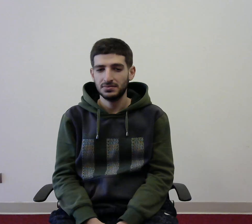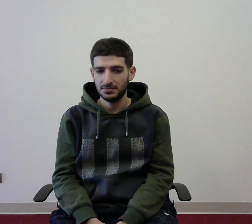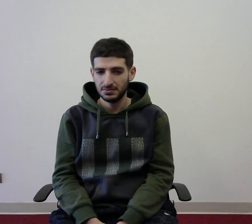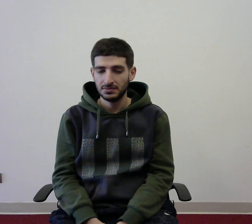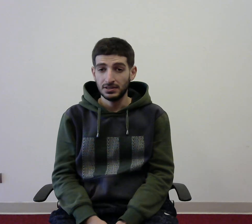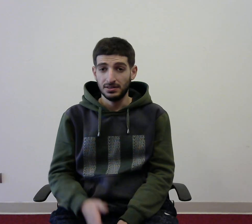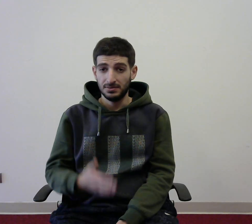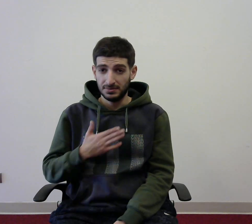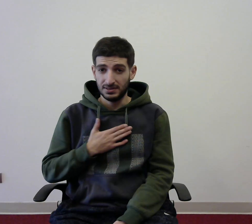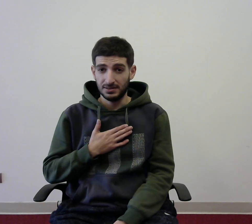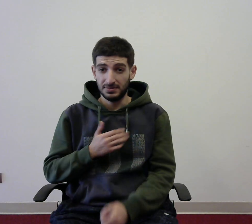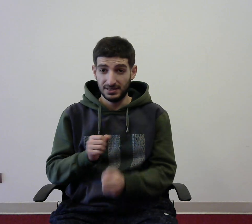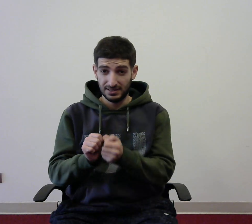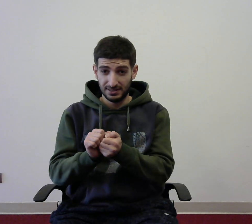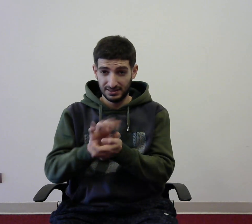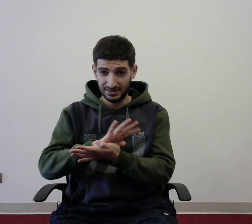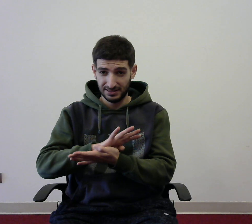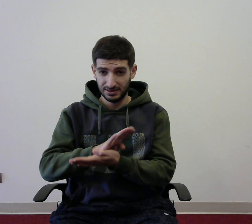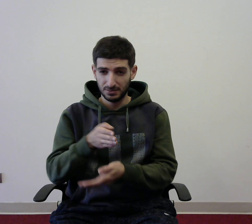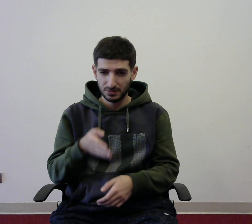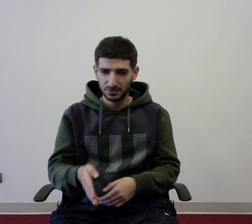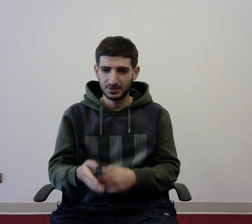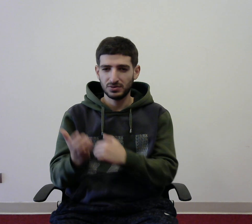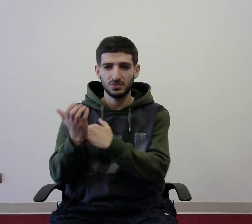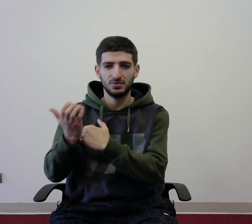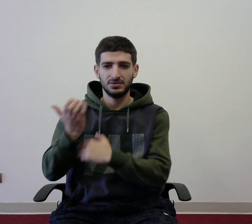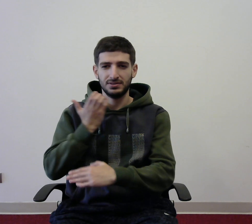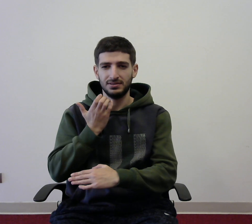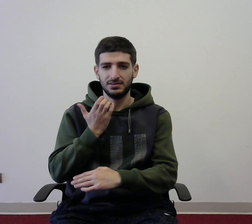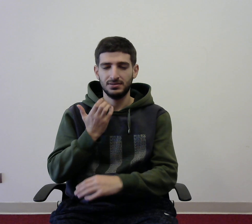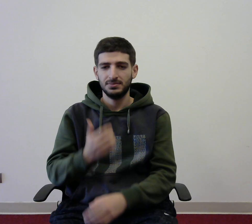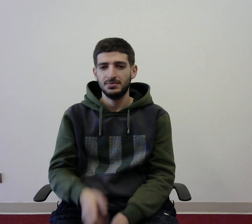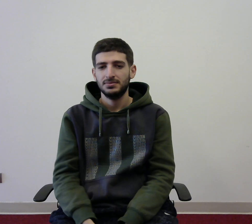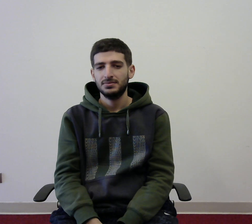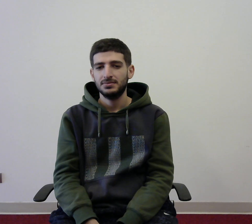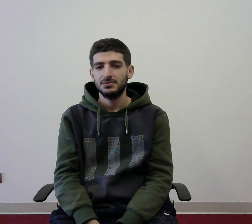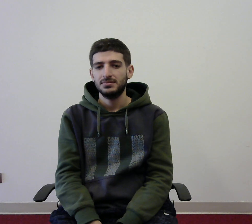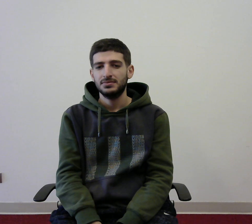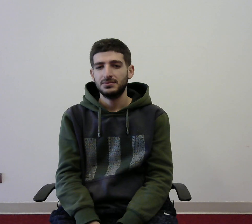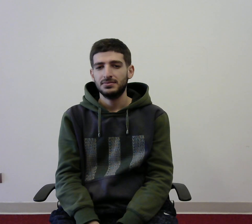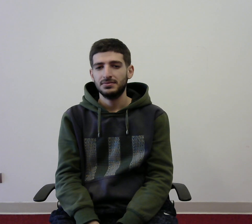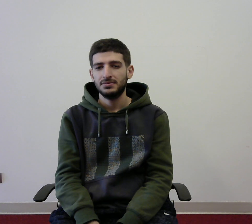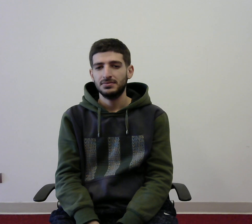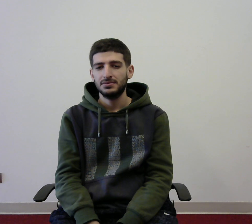Məni ASAN Xidmətdən bura göndəriblər